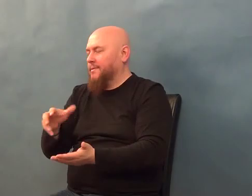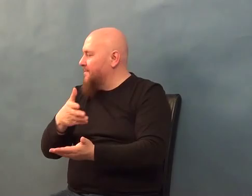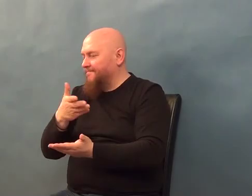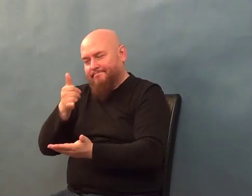Nie mógł...